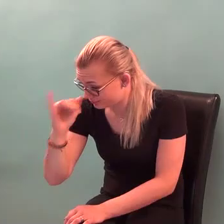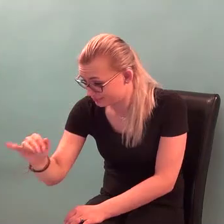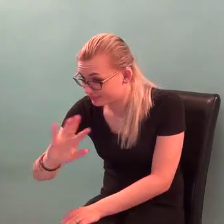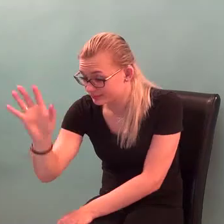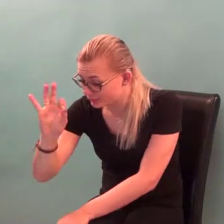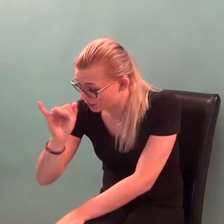Nie, w środę nie mogę.